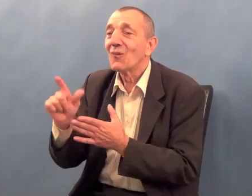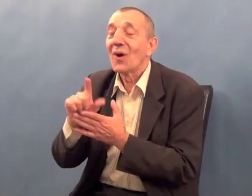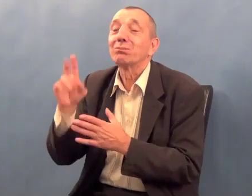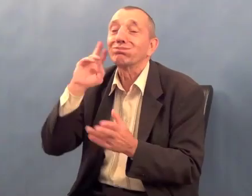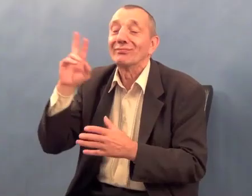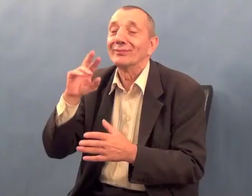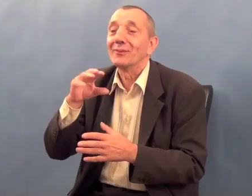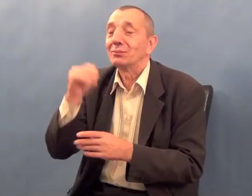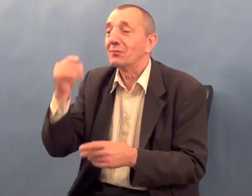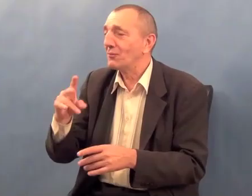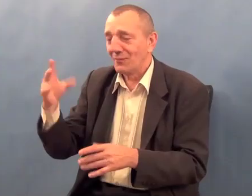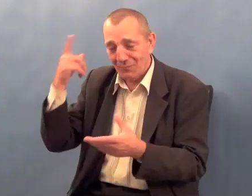Wybija dwunasta, zabiera.